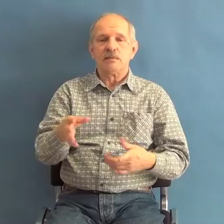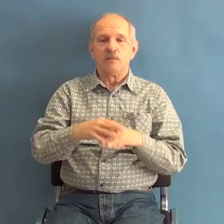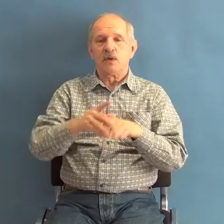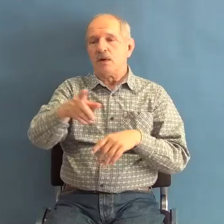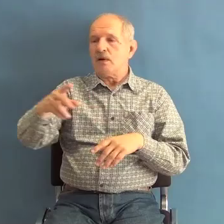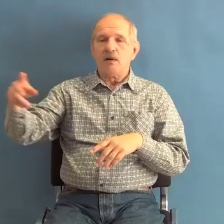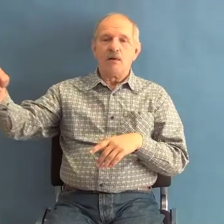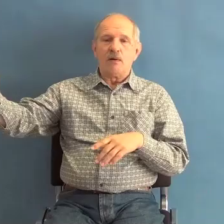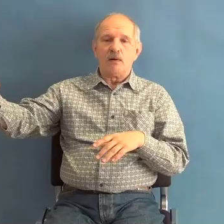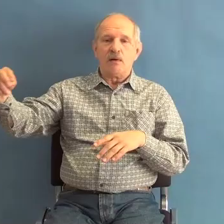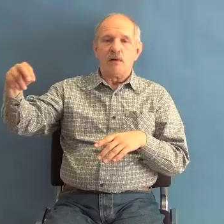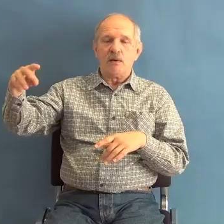Na przykład ktoś idzie.